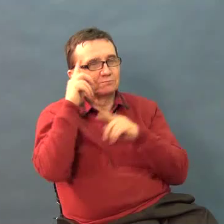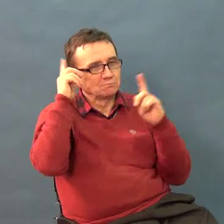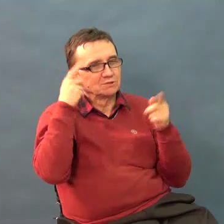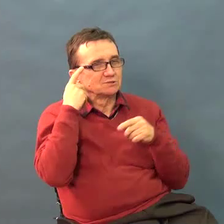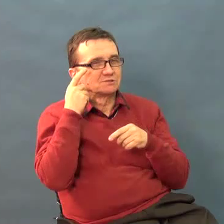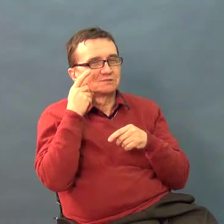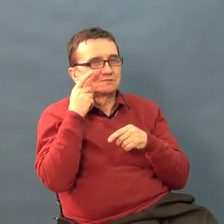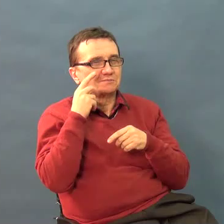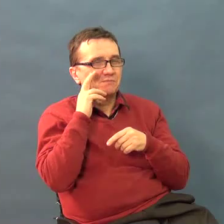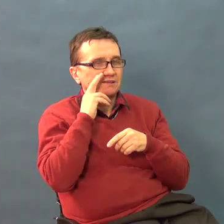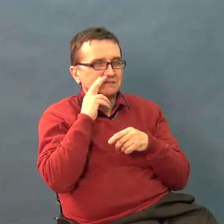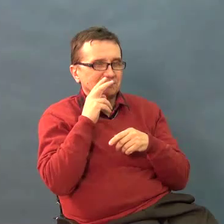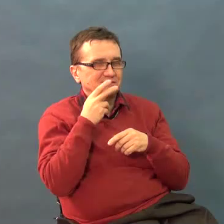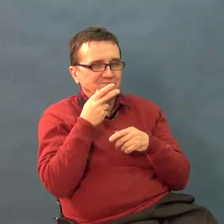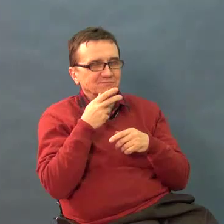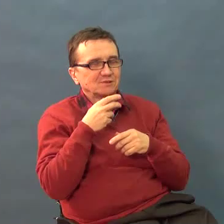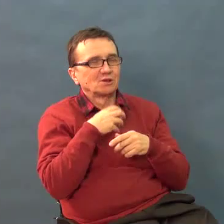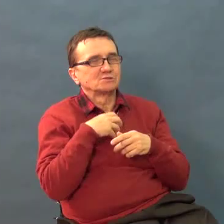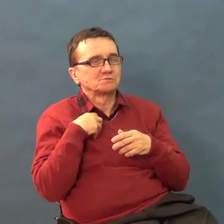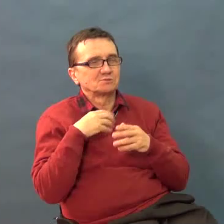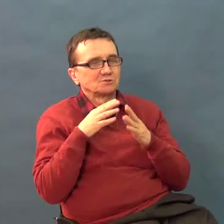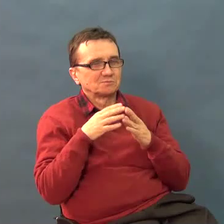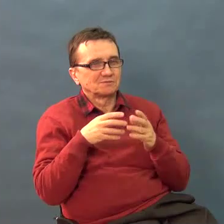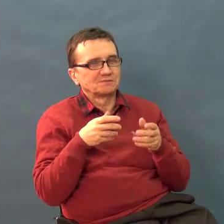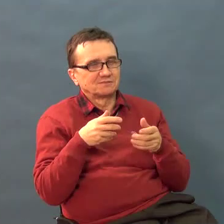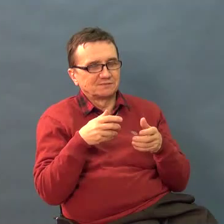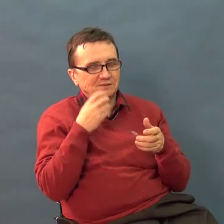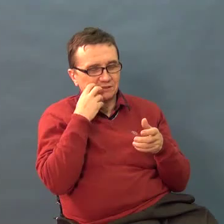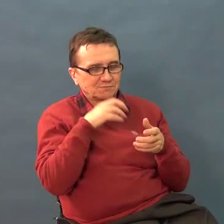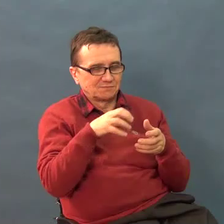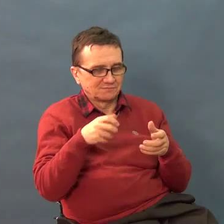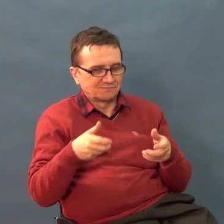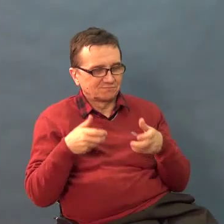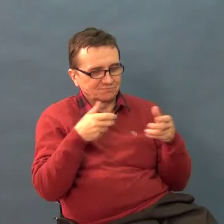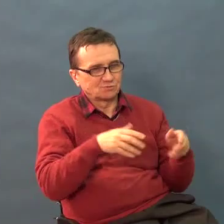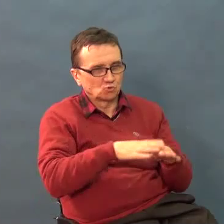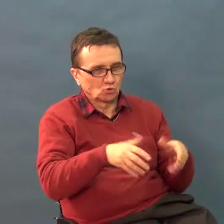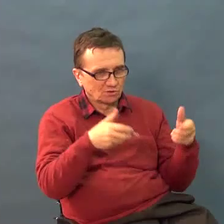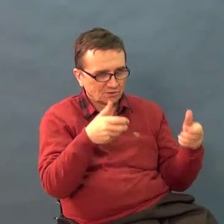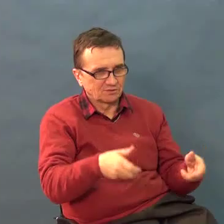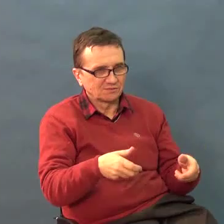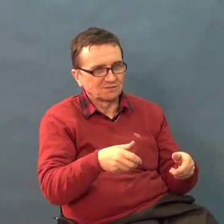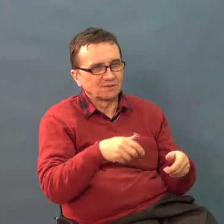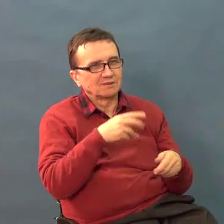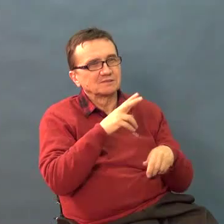Myszka Miki, matka, gospodyni domowa stawia na stole miskę z owocami.